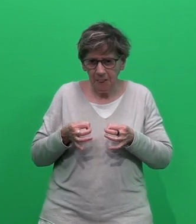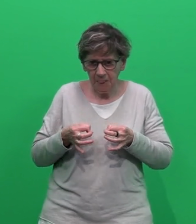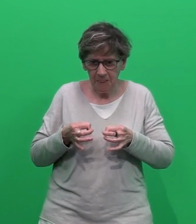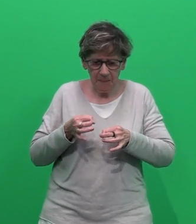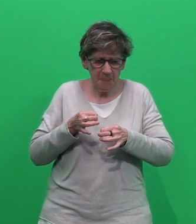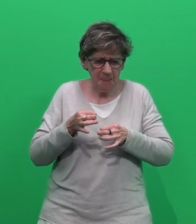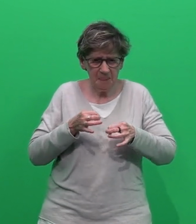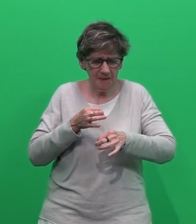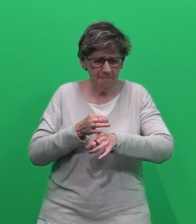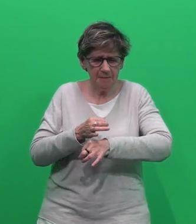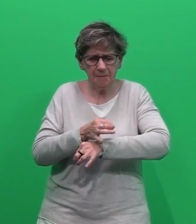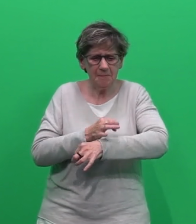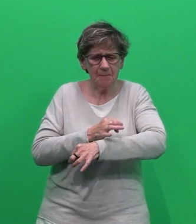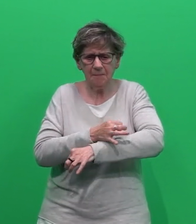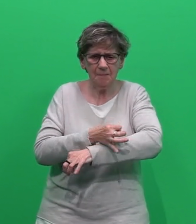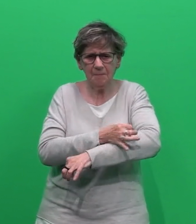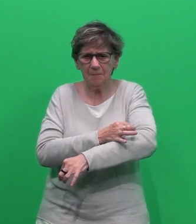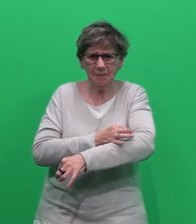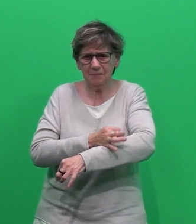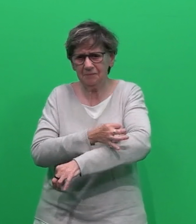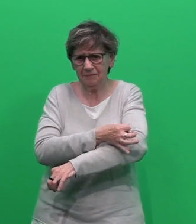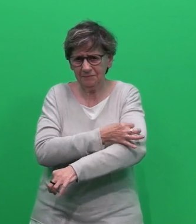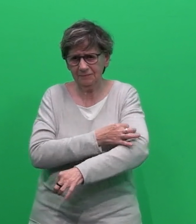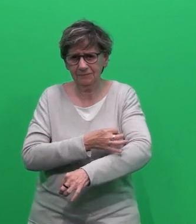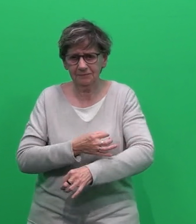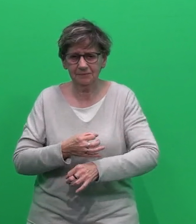Les taques són petites i les tinc per tot el braç.